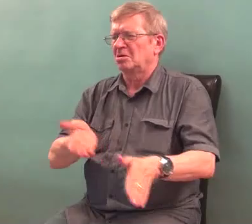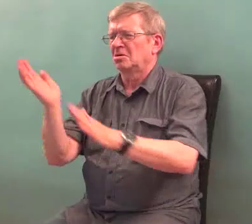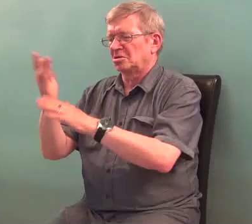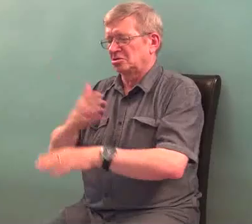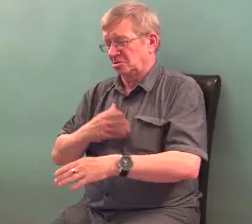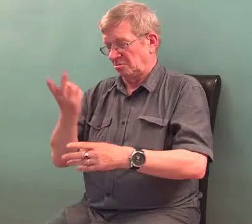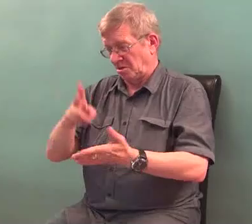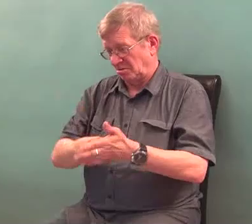W sobotę mam ponownie wyjechać?